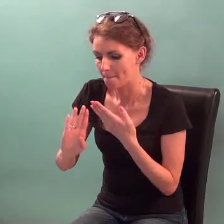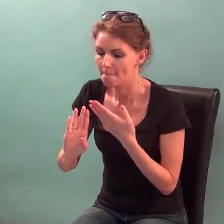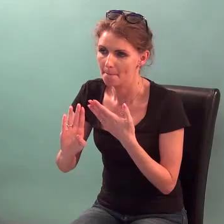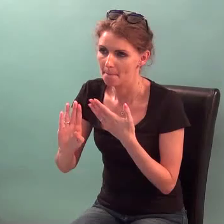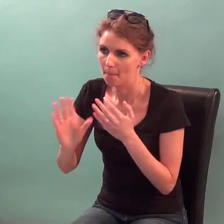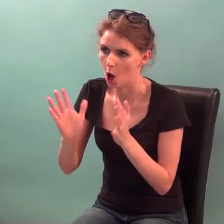Po...